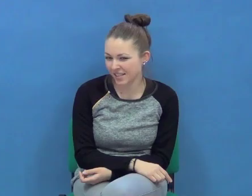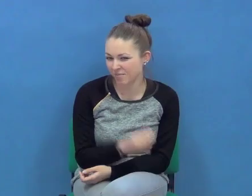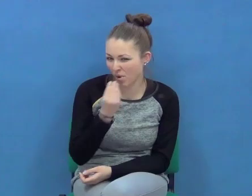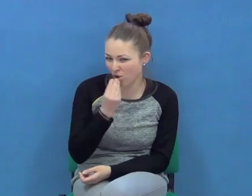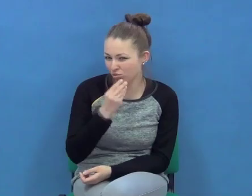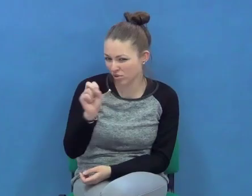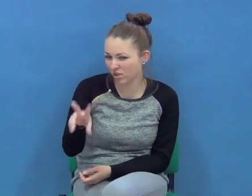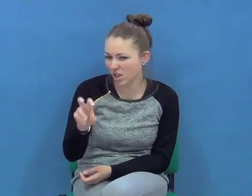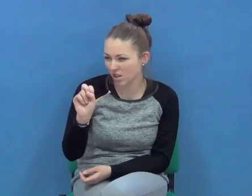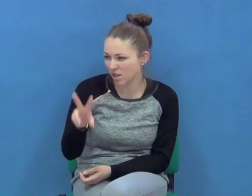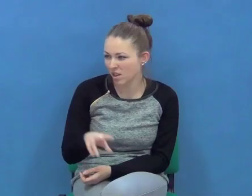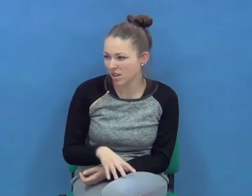Tak, nad morzem.